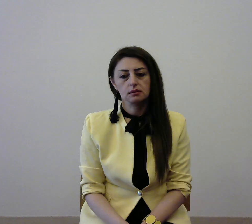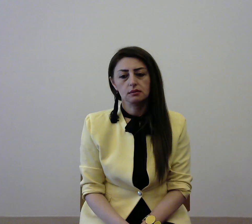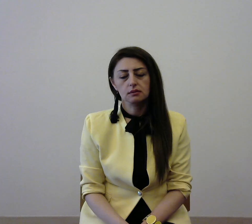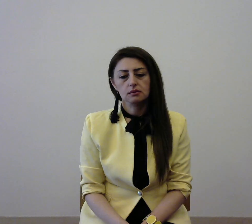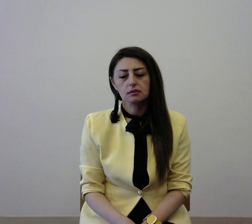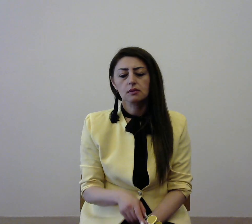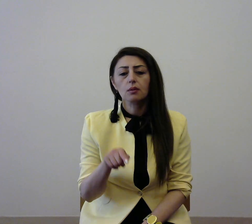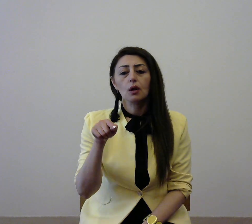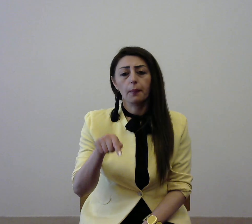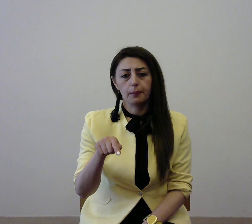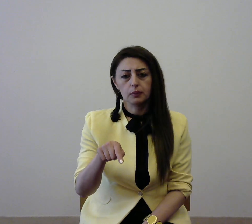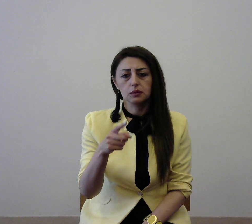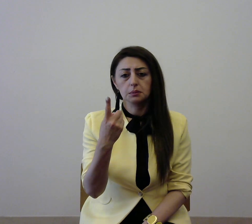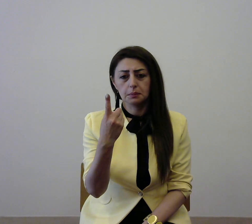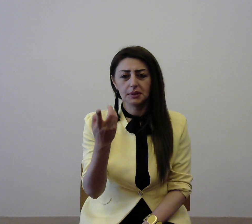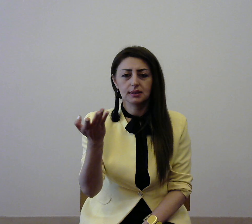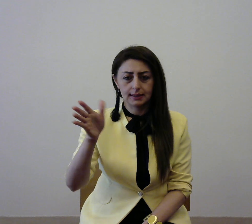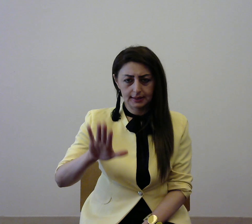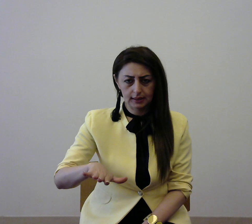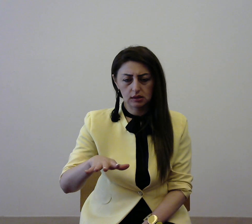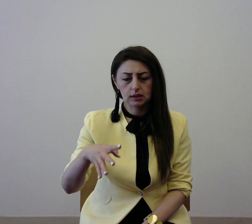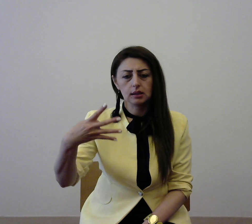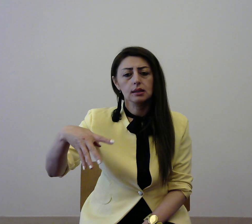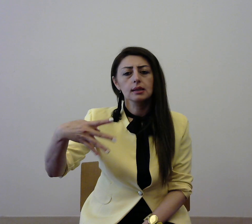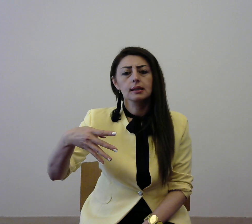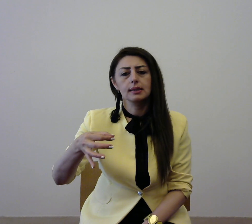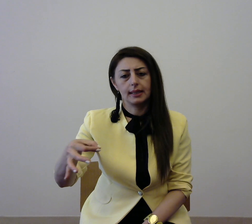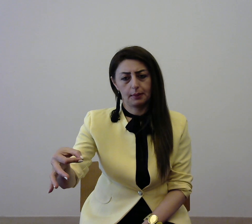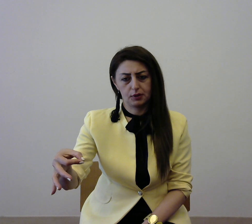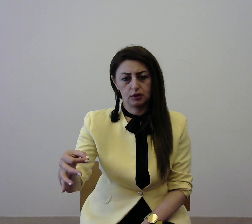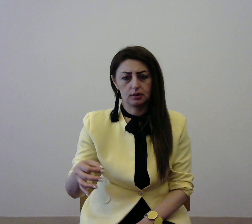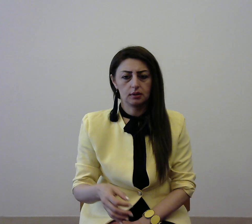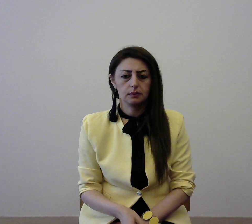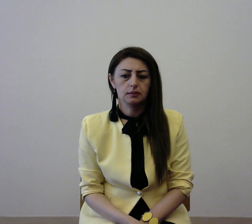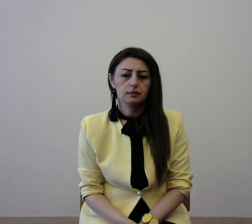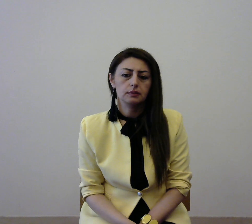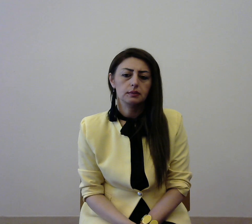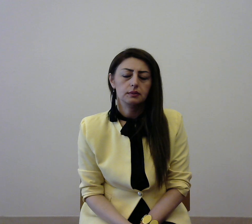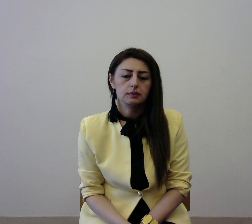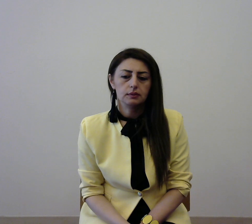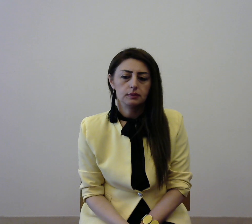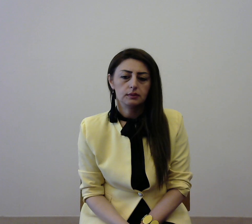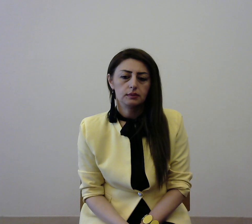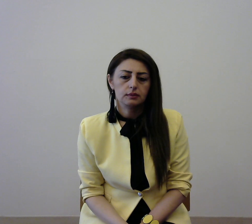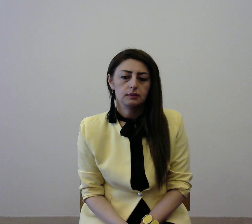Bunun bir dənəsi 40 qəpikdir